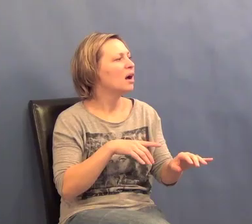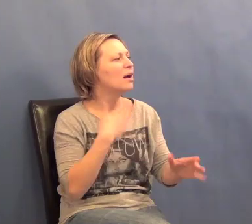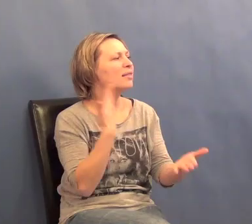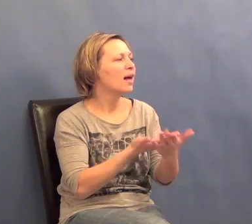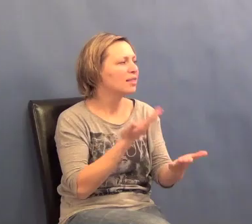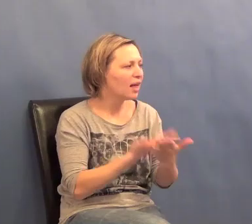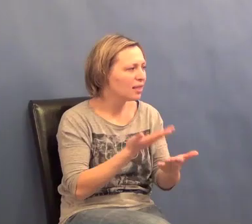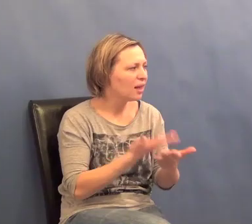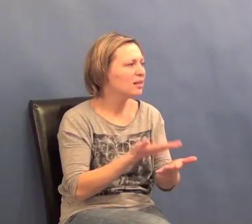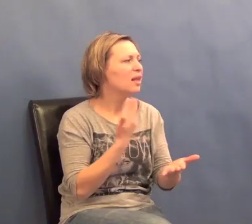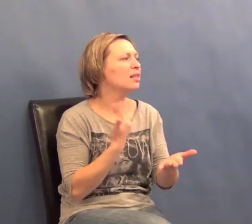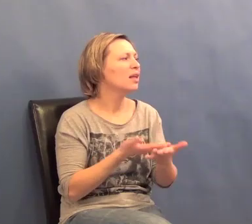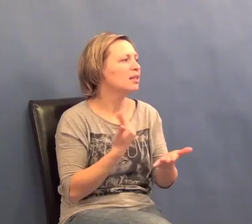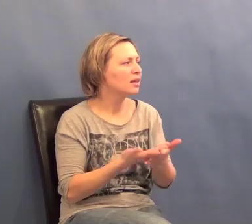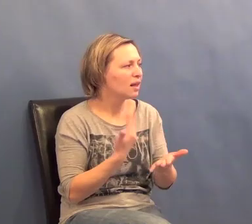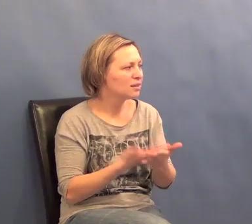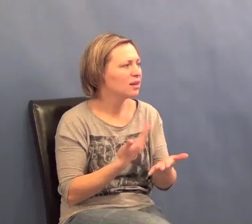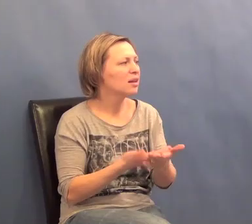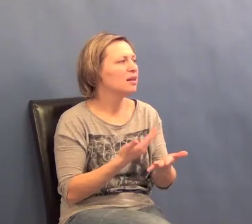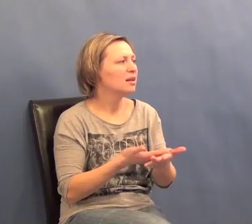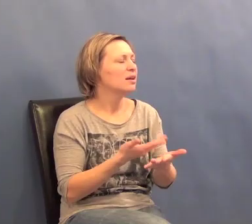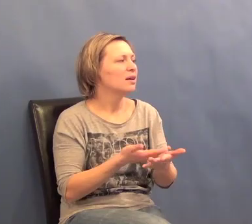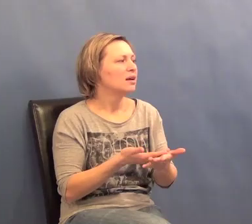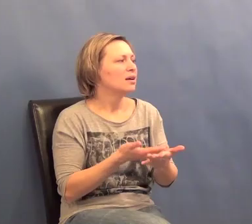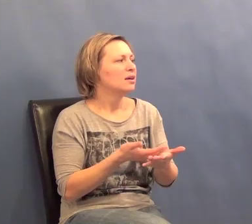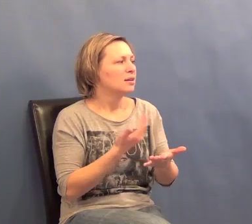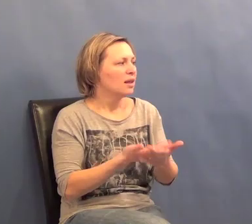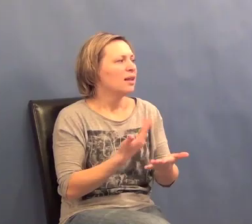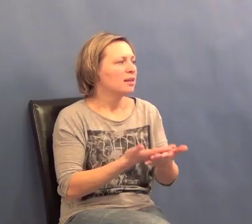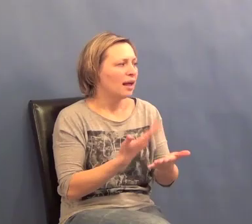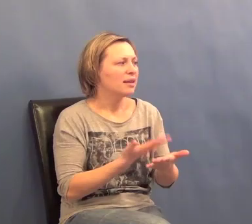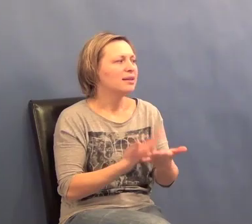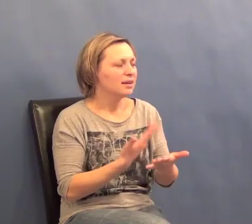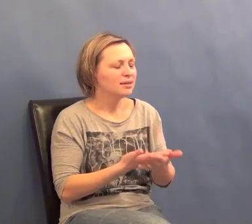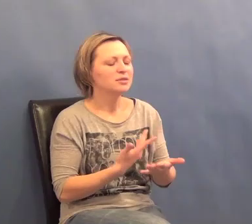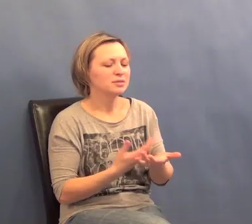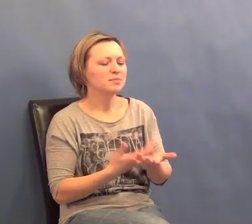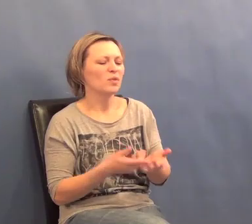Dlatego, dlatego.